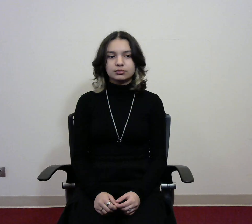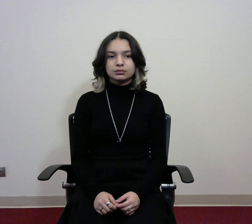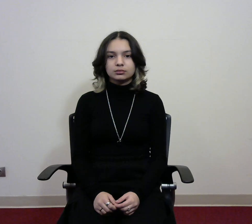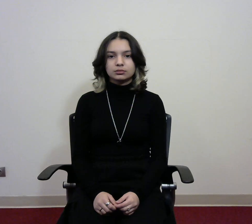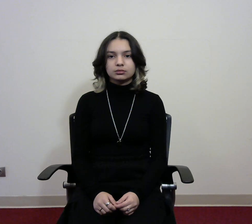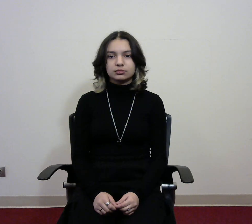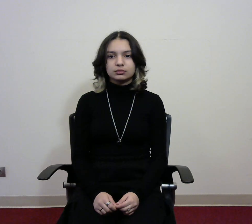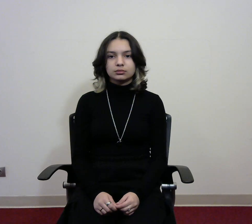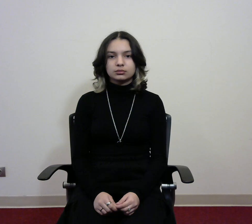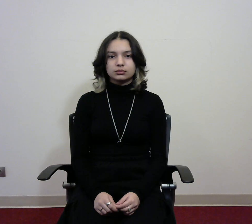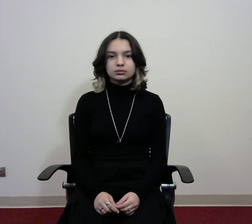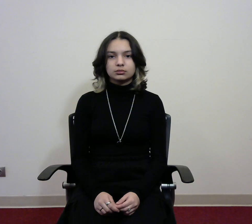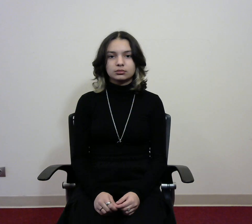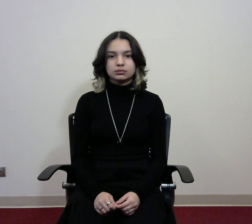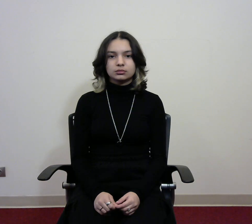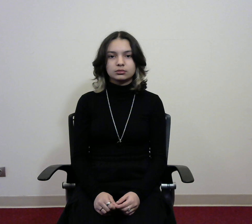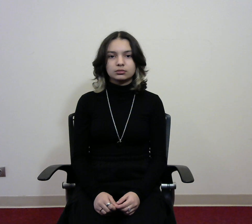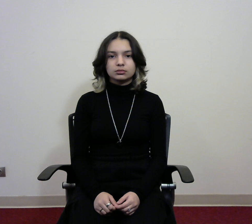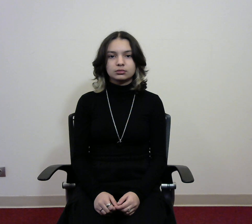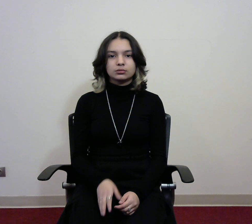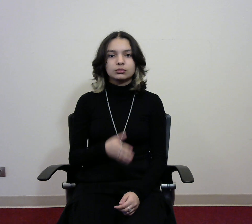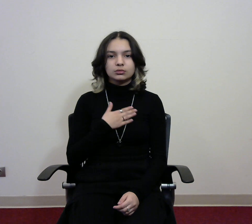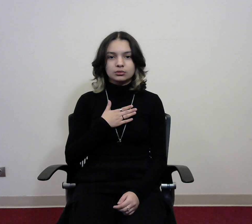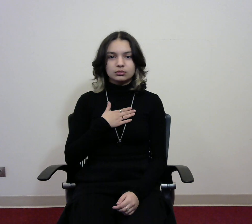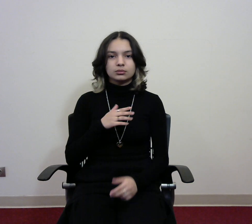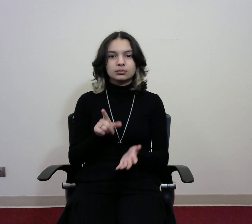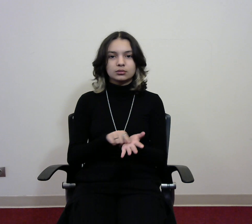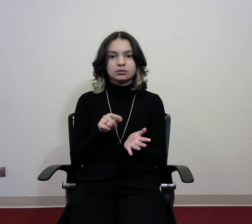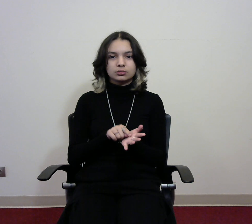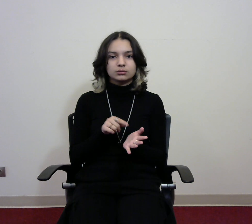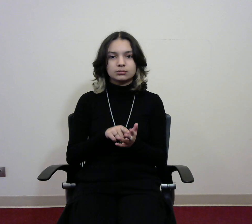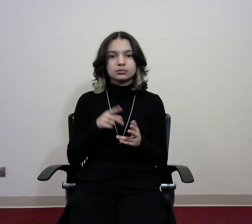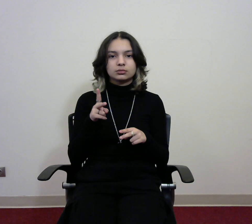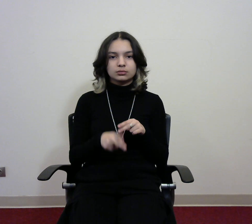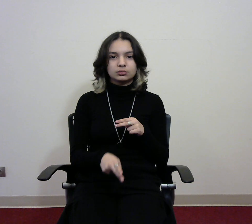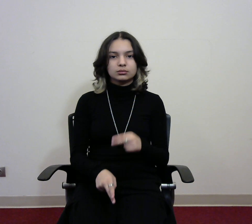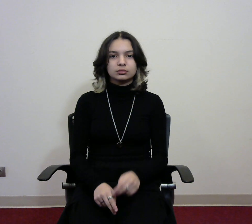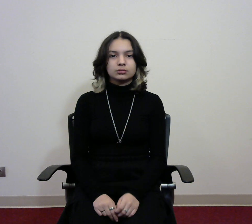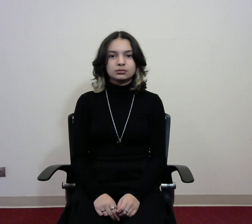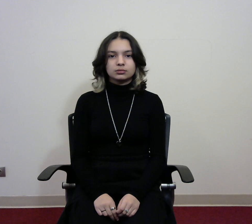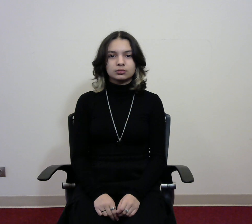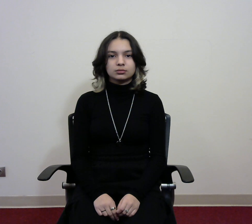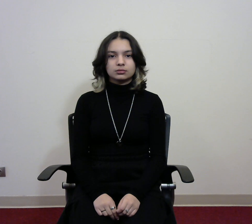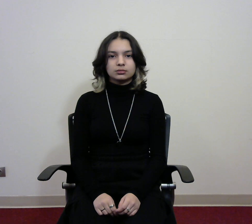Mənim pensiyamı kəsiblər